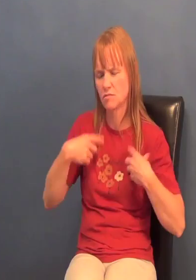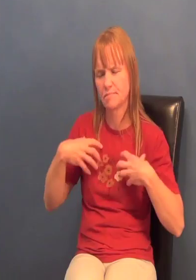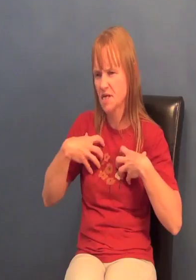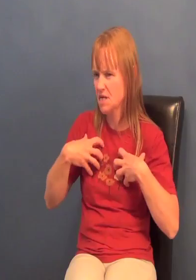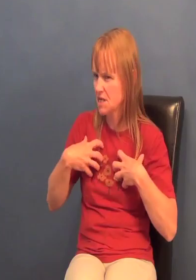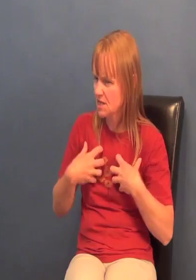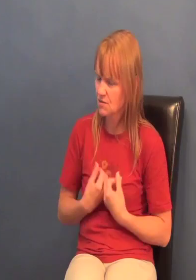Jest zmęczony.